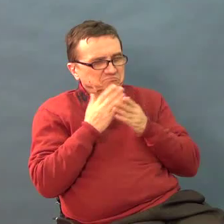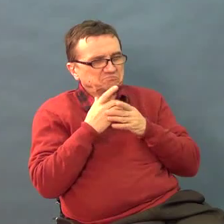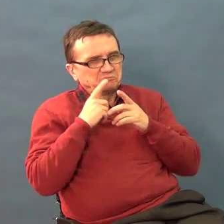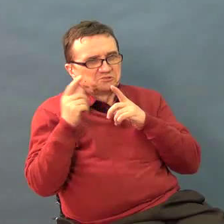Koniec.